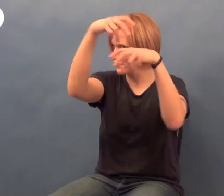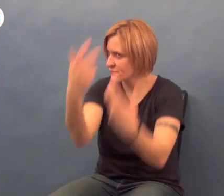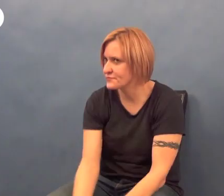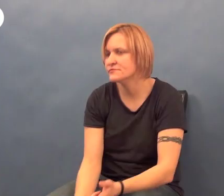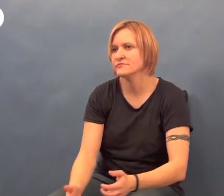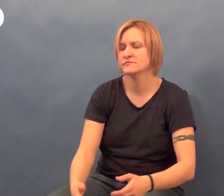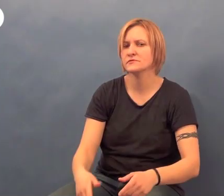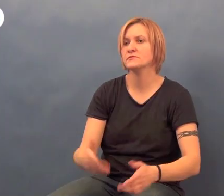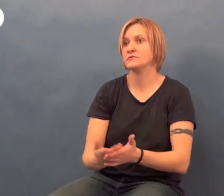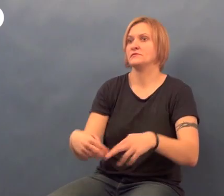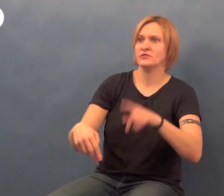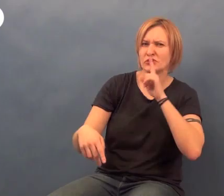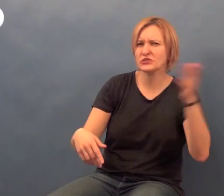Chłopiec wstaje i woła do psa: "Cicho, chodź!".